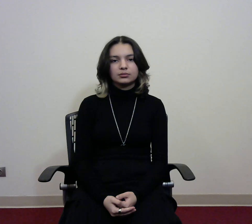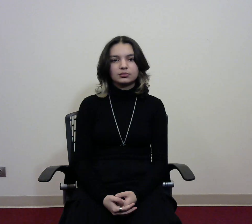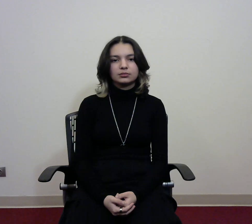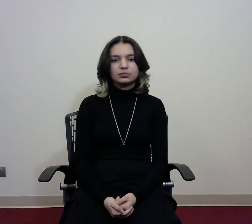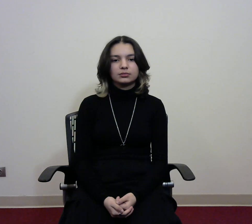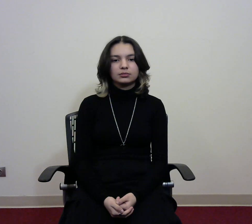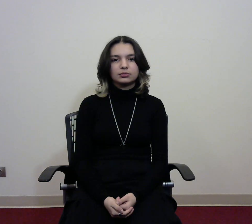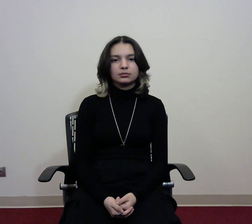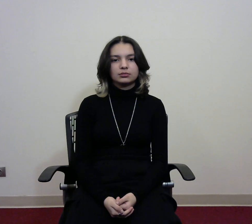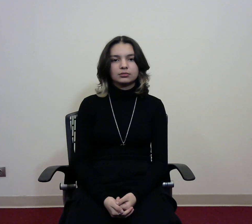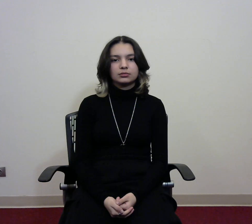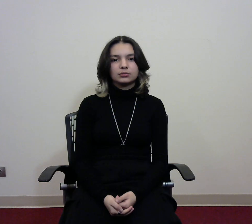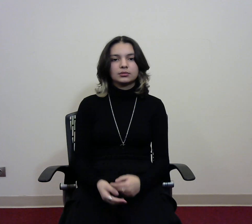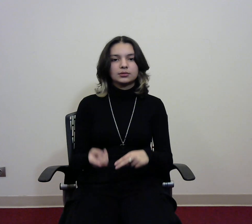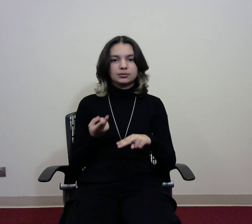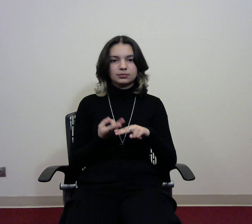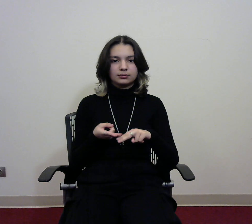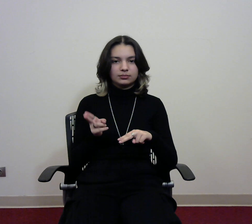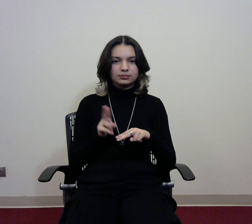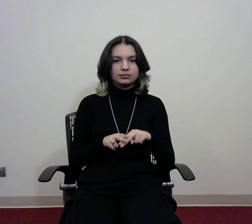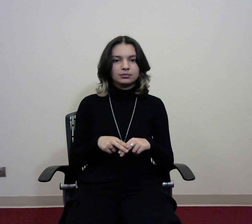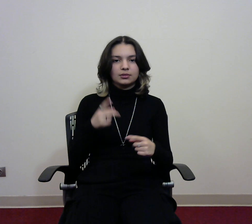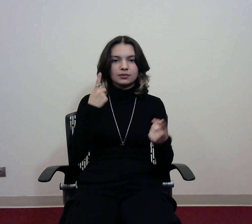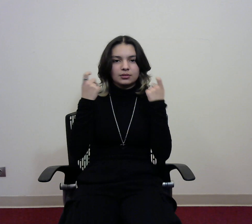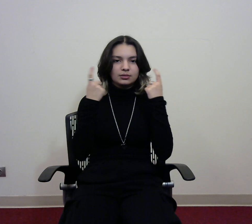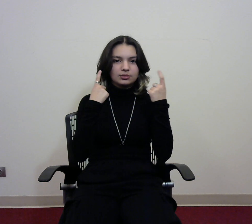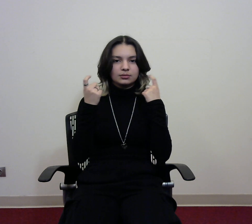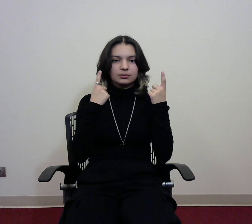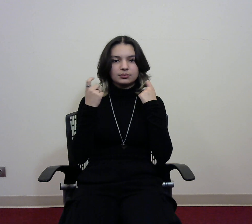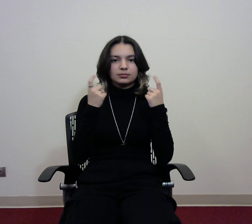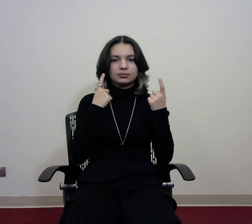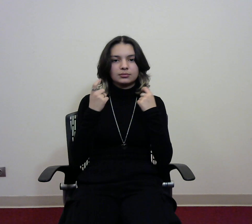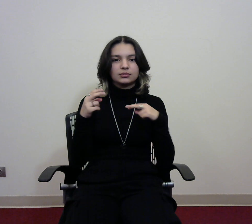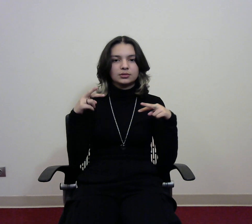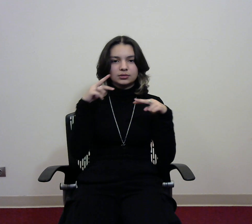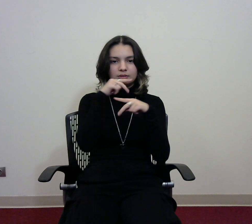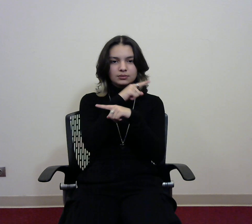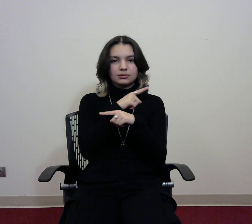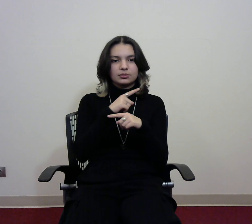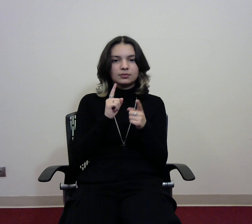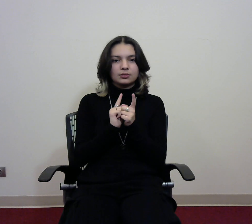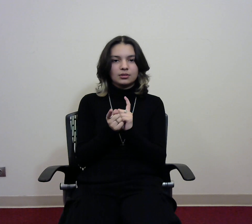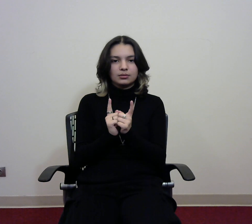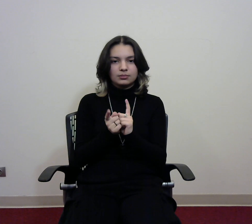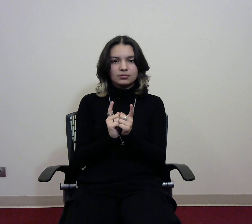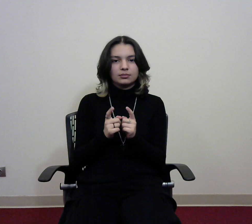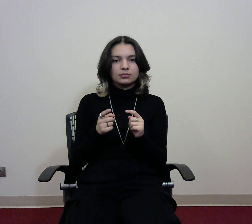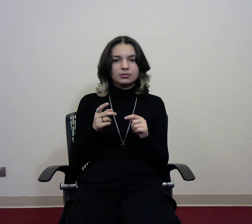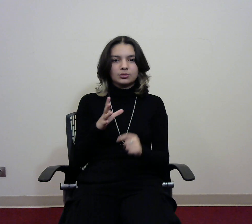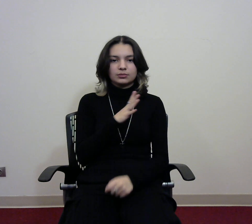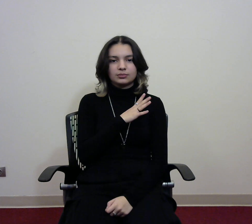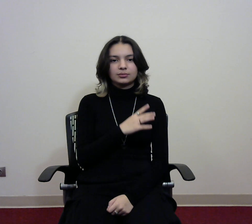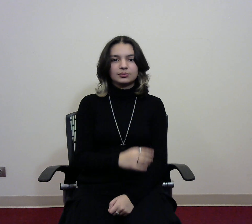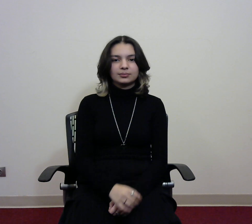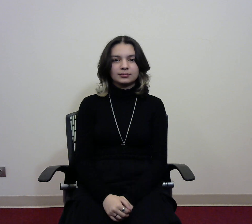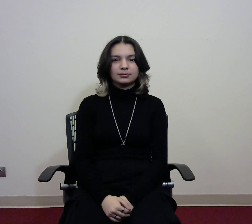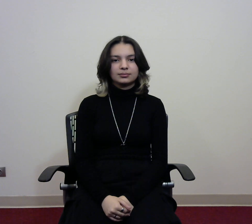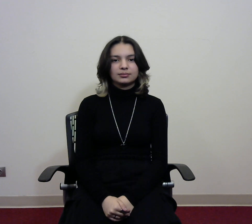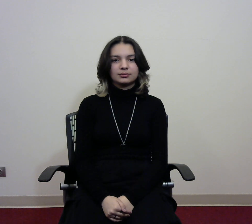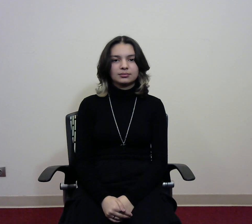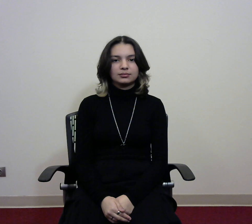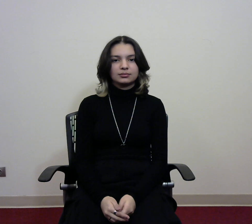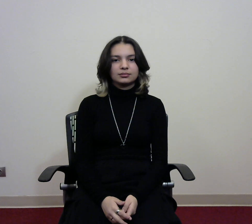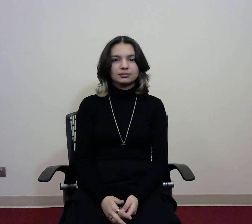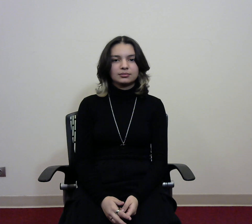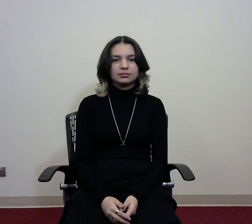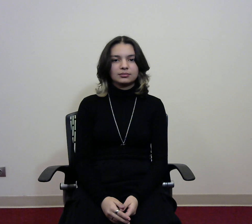Bu məlumat səhv tərcümə olunub